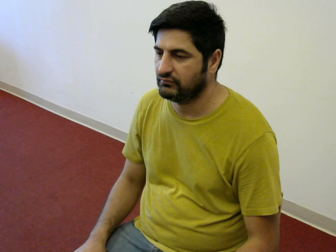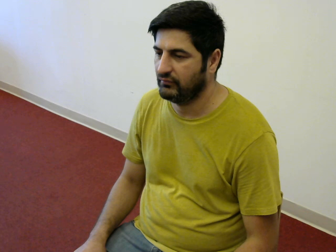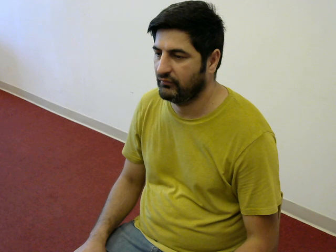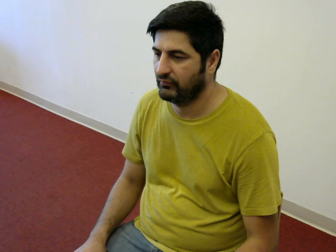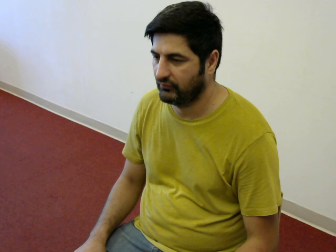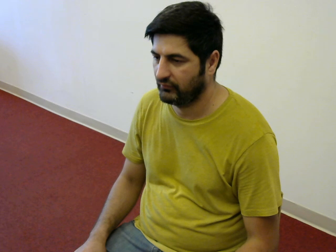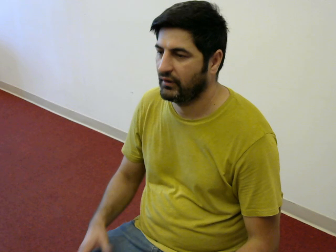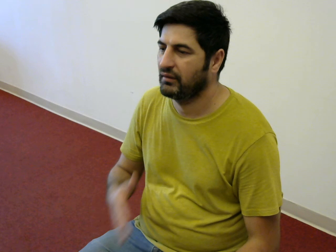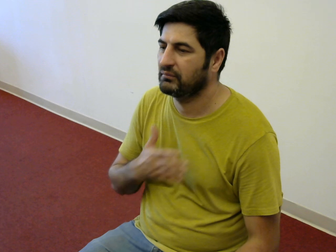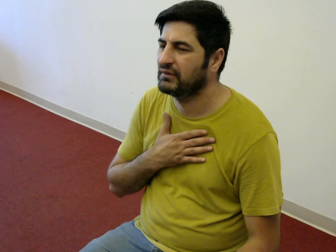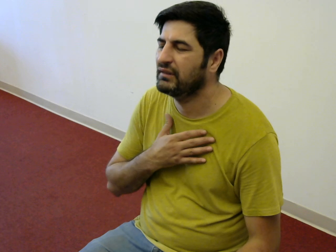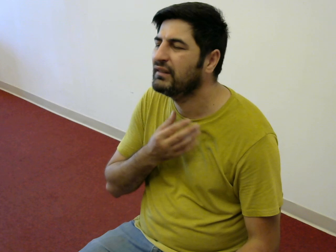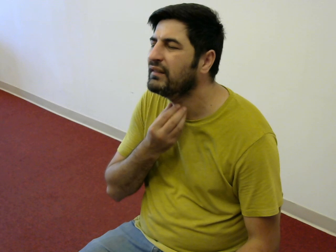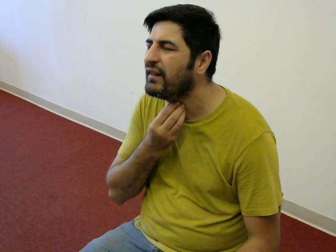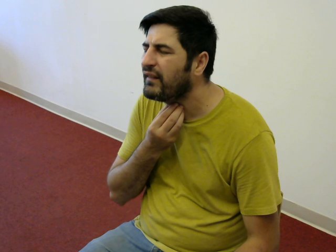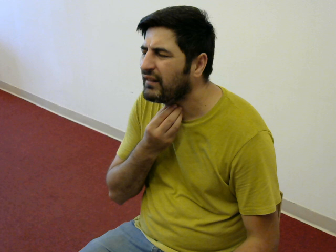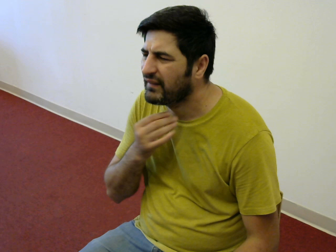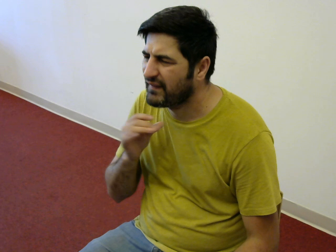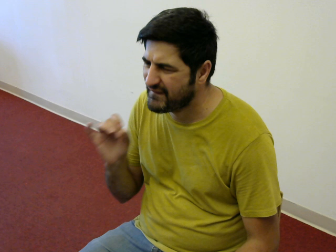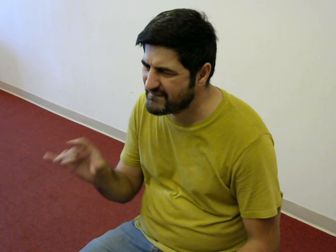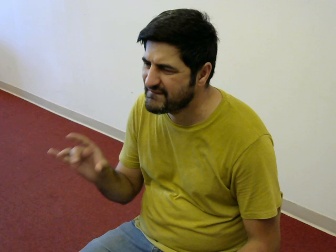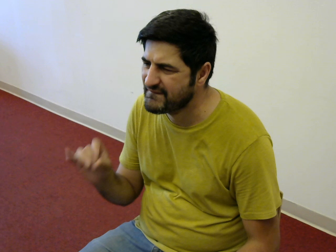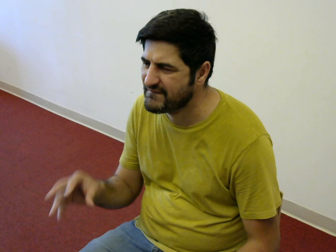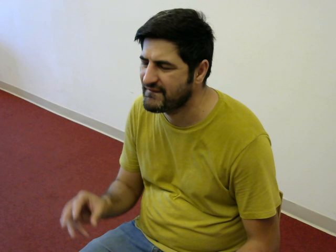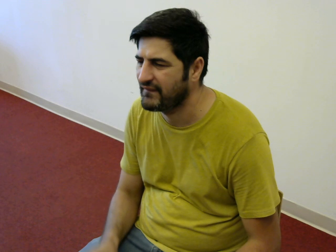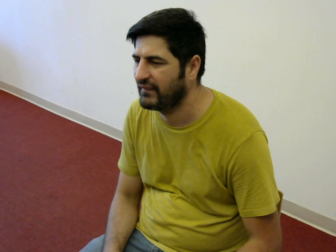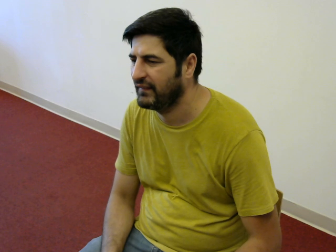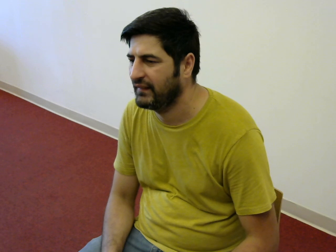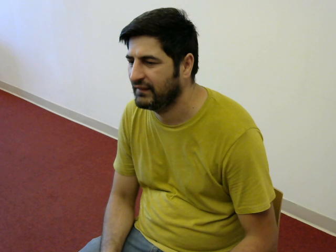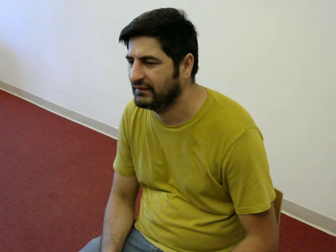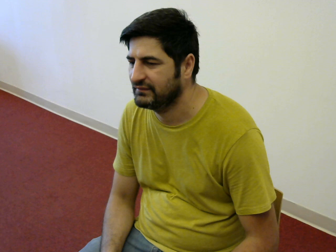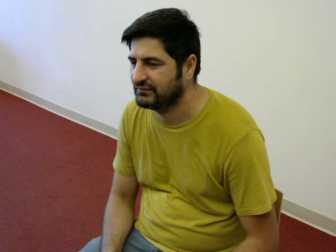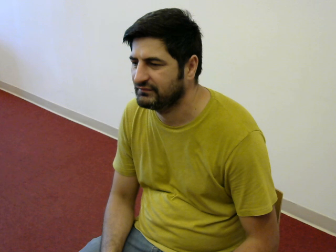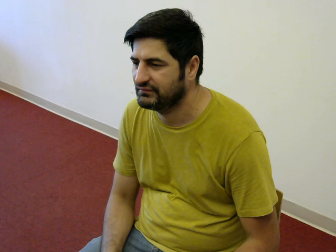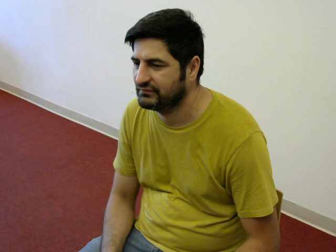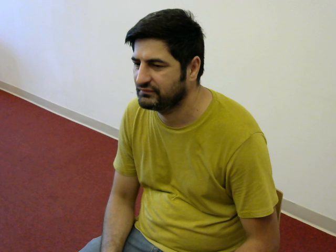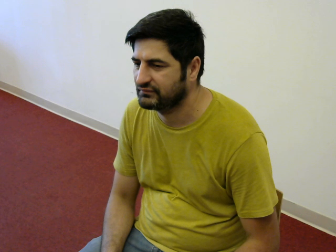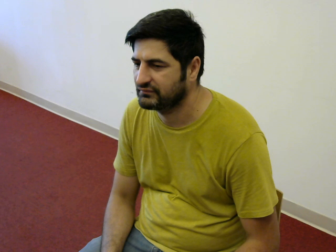Mənim boğazım ağrıyır